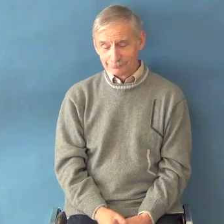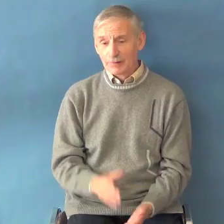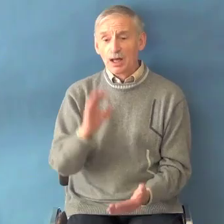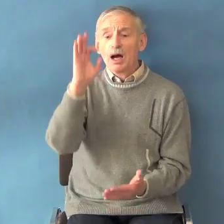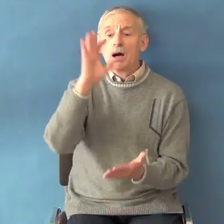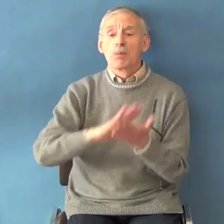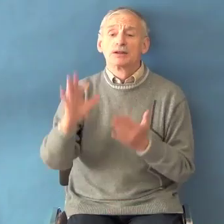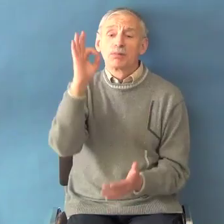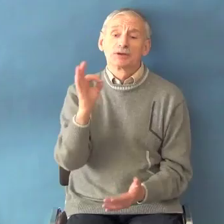Bez procentów.